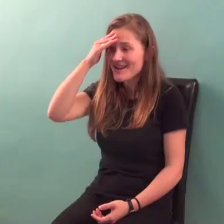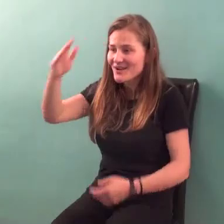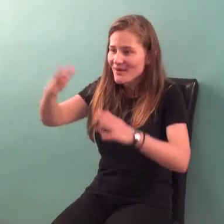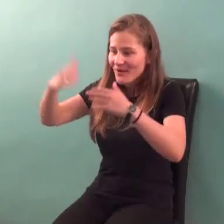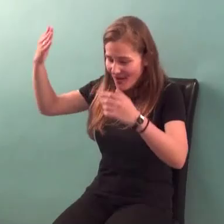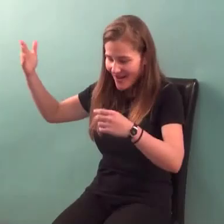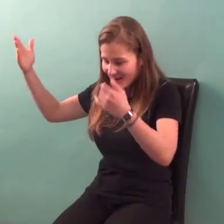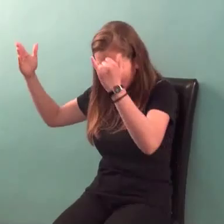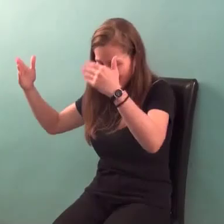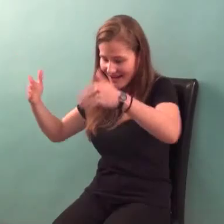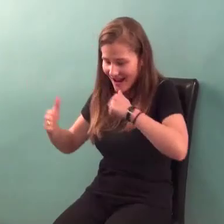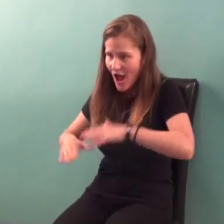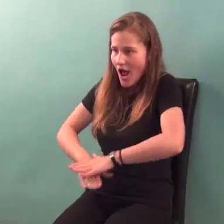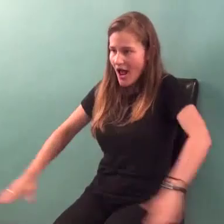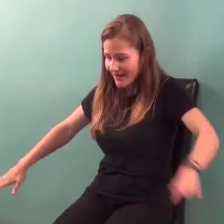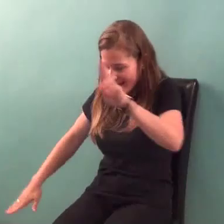Ściana żółta, druga zielona, podłoga jest niebieska.